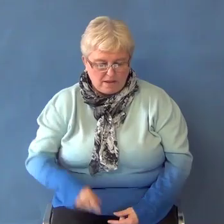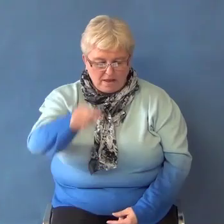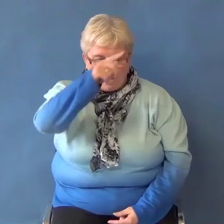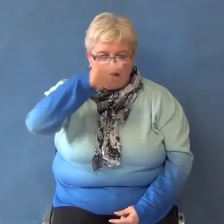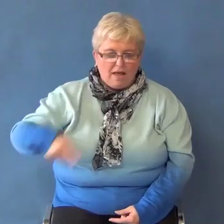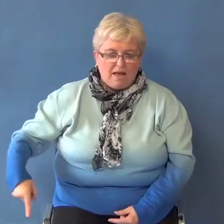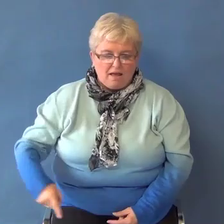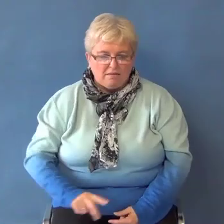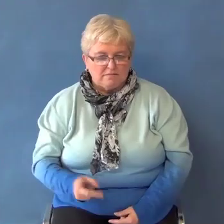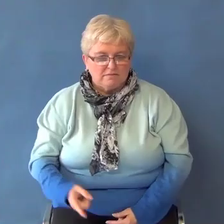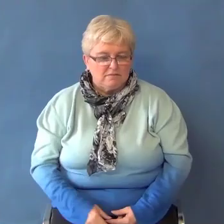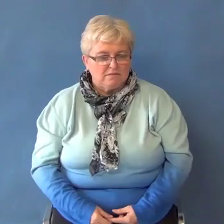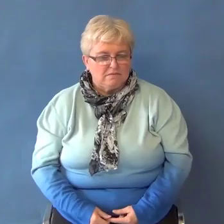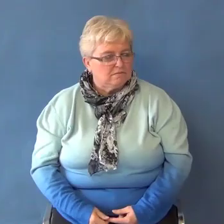Przekreślenie oznacza, że nie wolno.